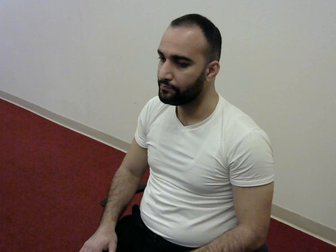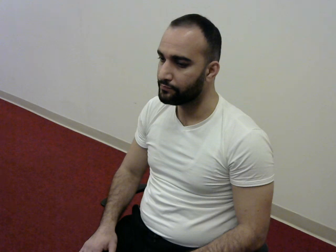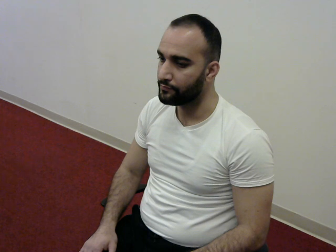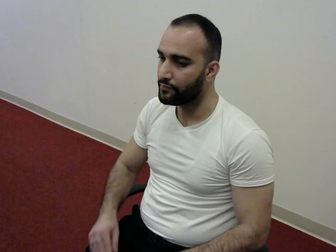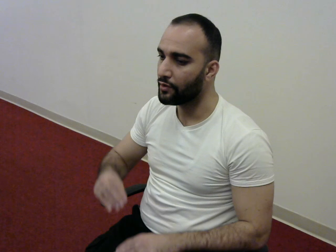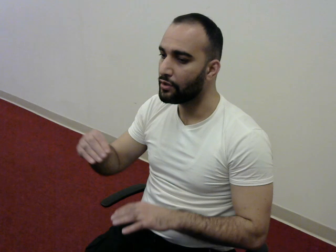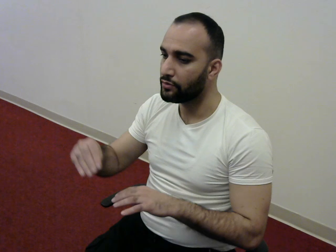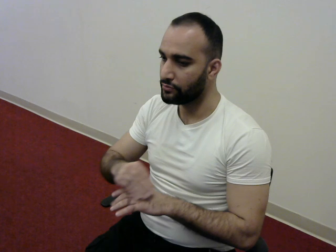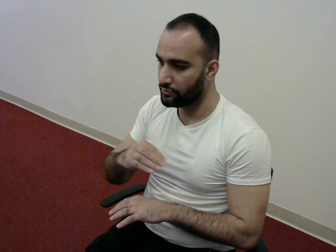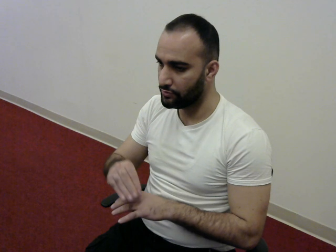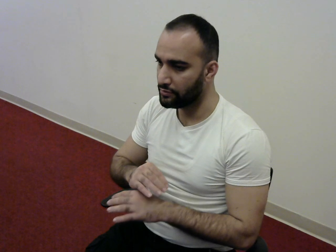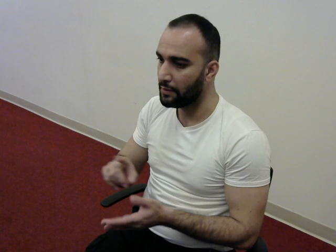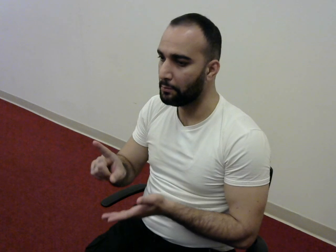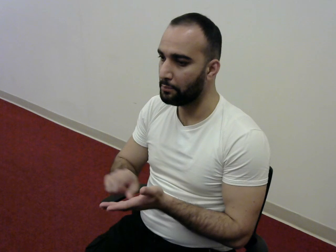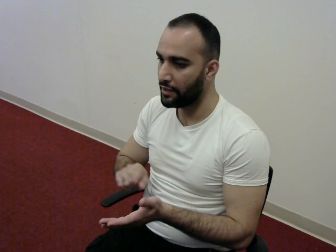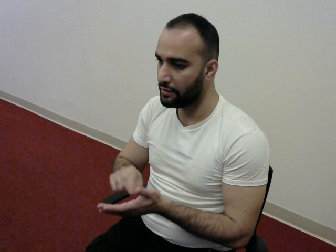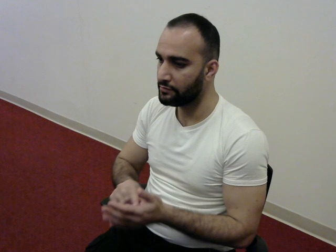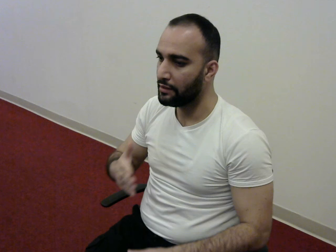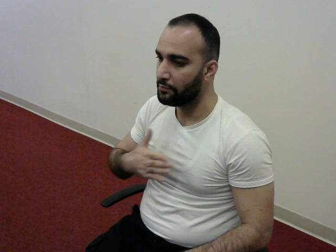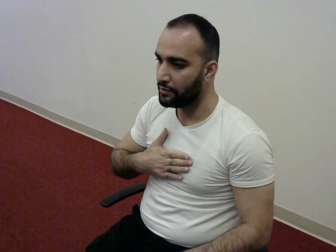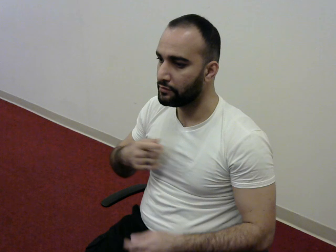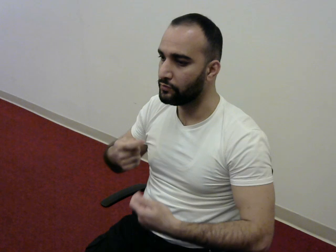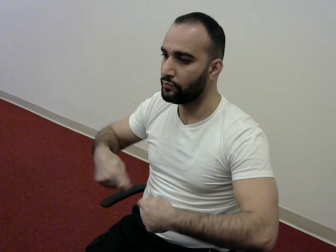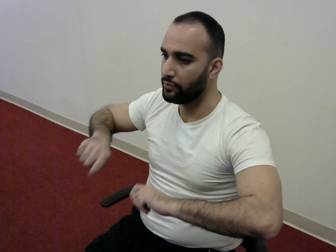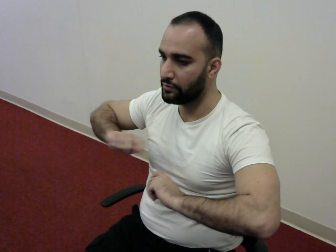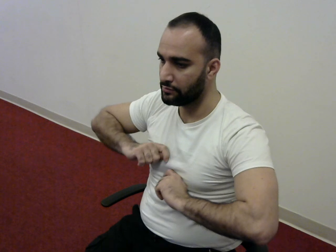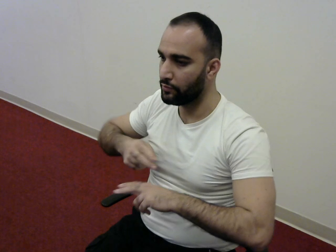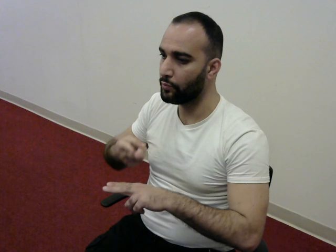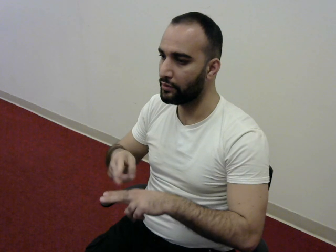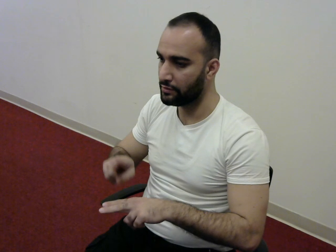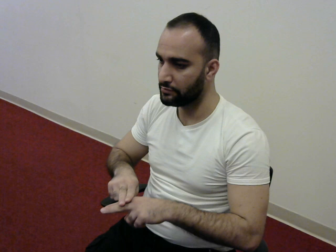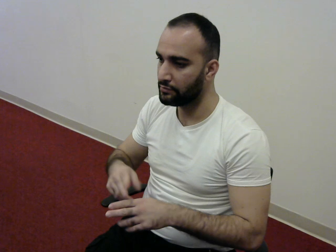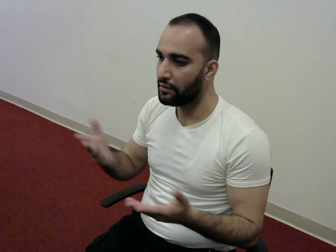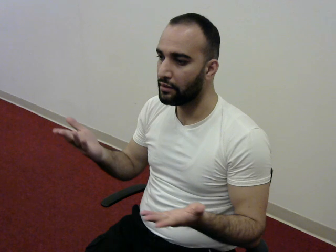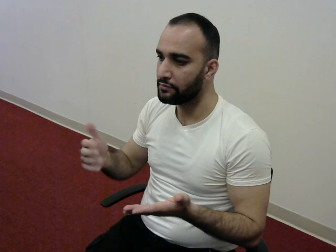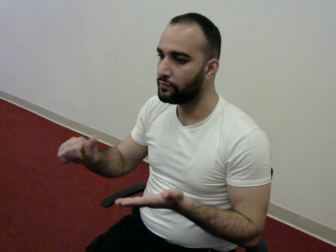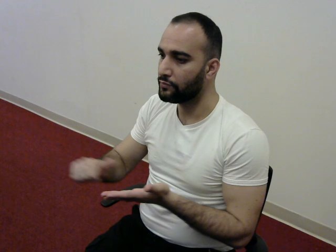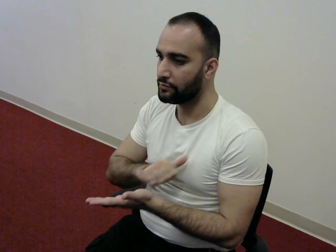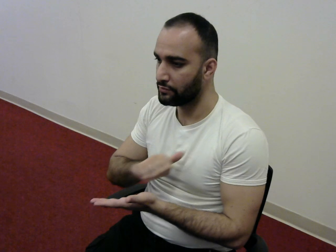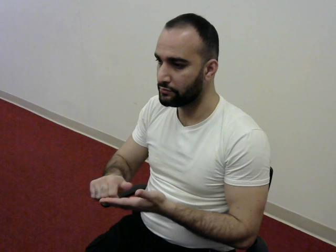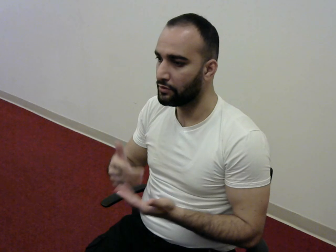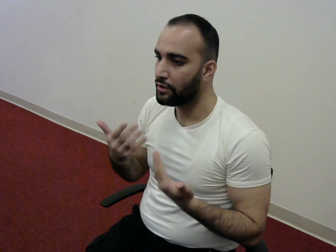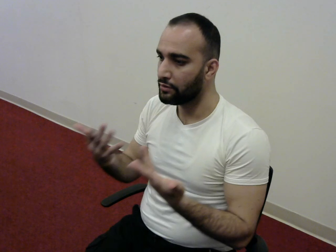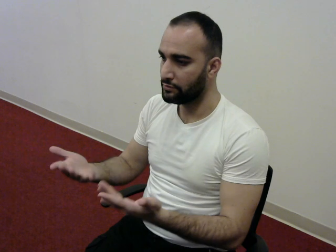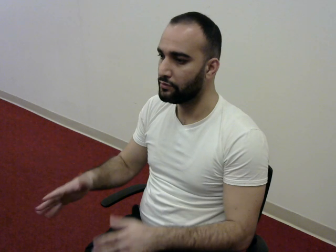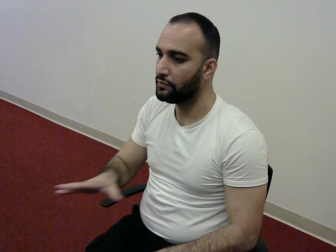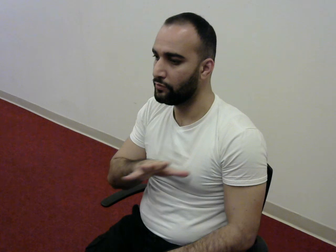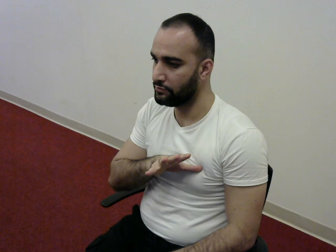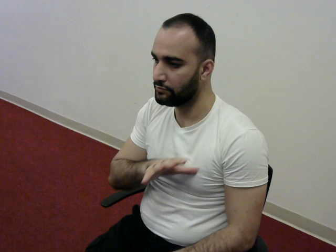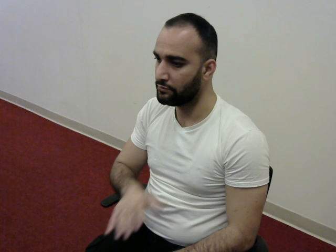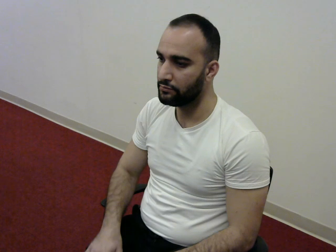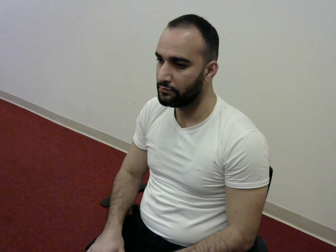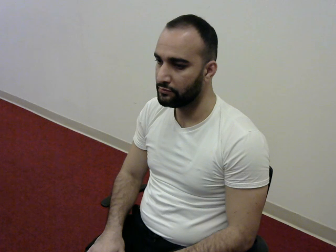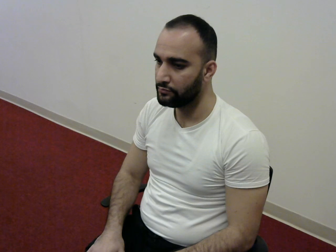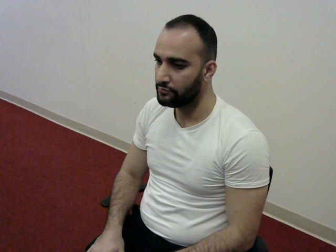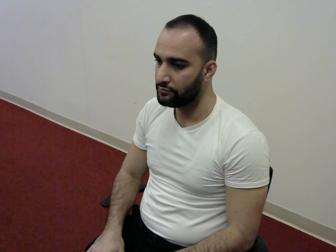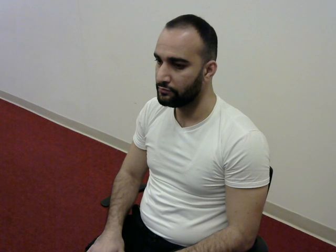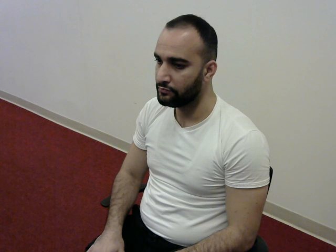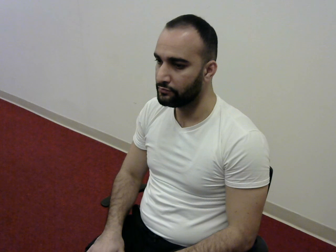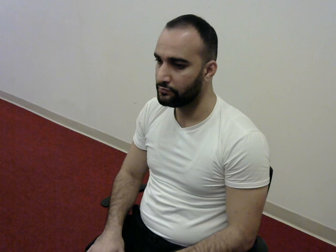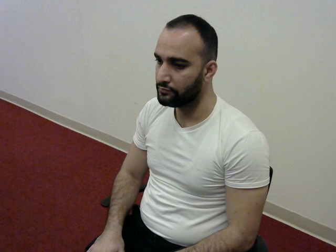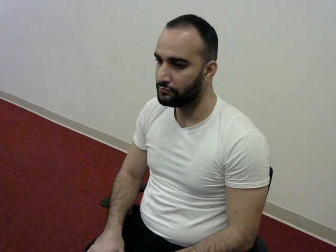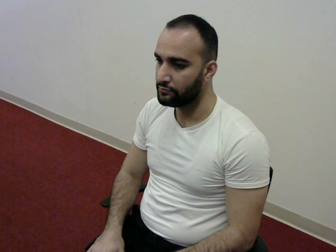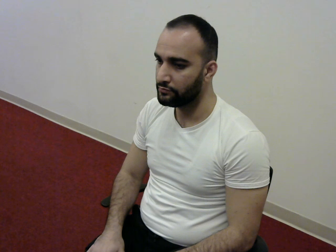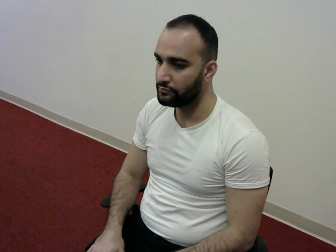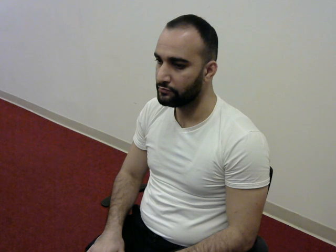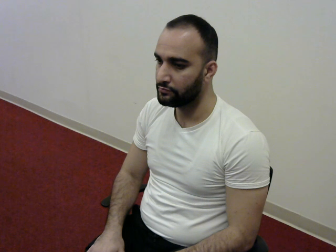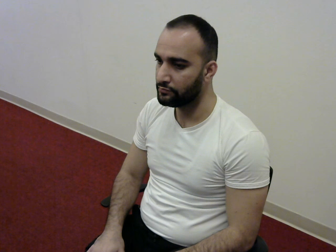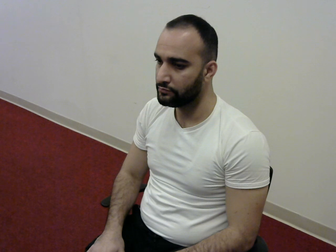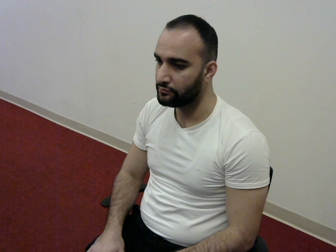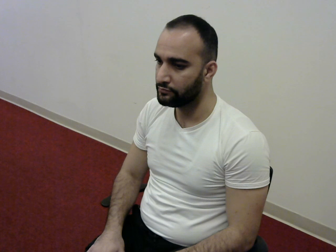Yoldaşımın pensiyasını mənə köçürmək üçün hansı sənədlər tələb olunur?